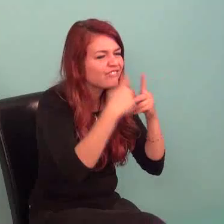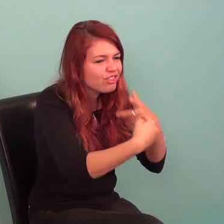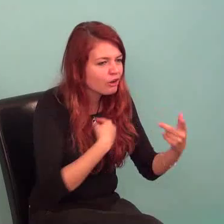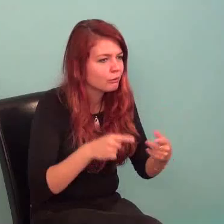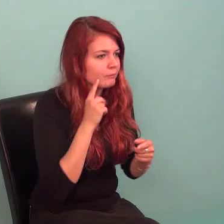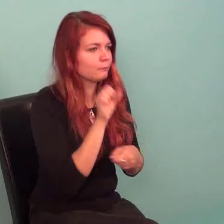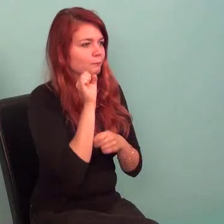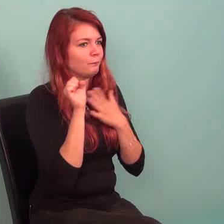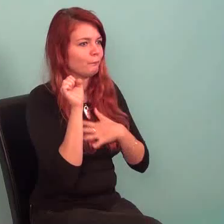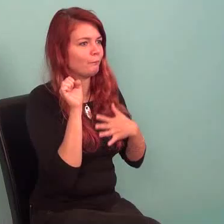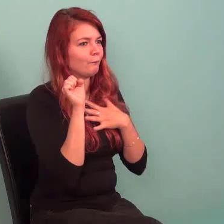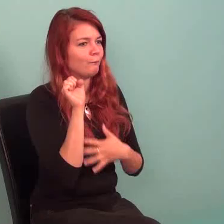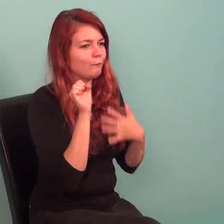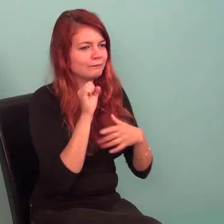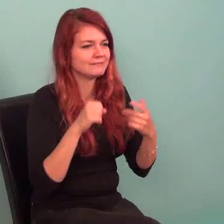Chłopiec wycofuje głowę i jest zmieszany.